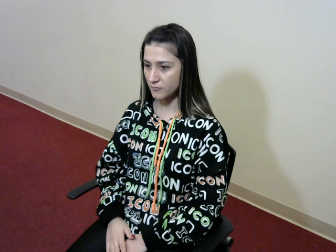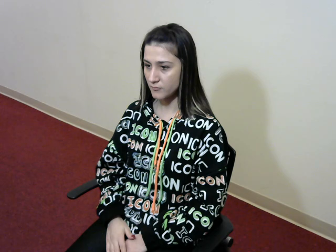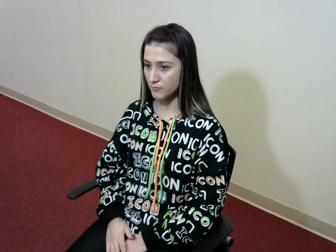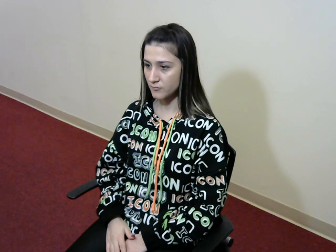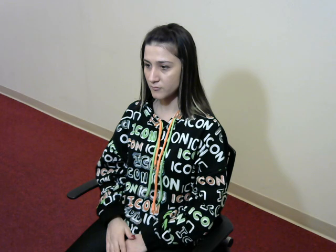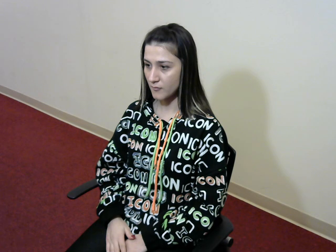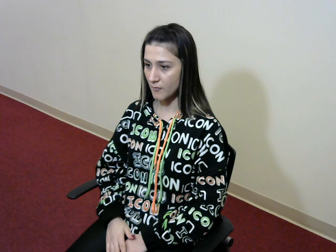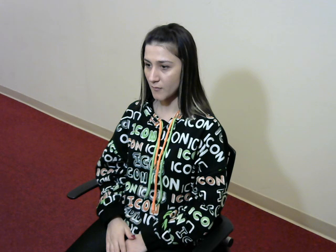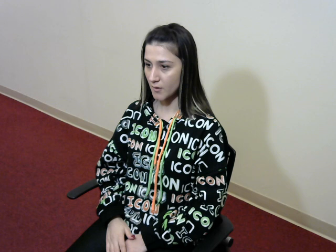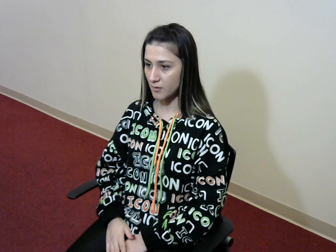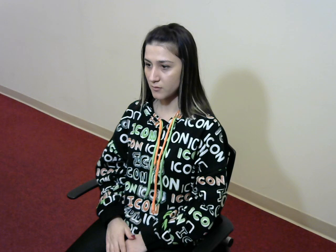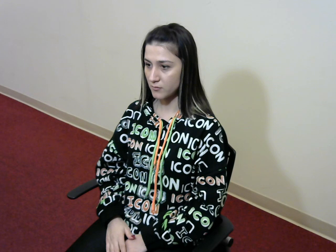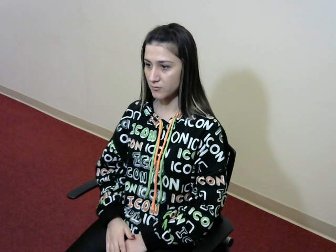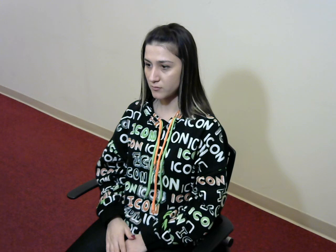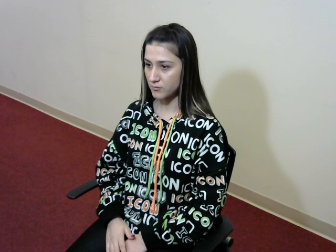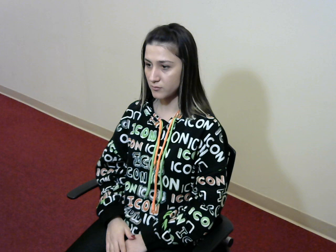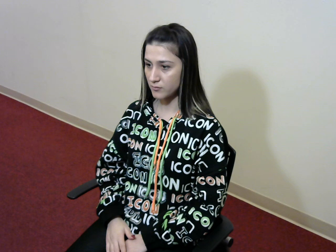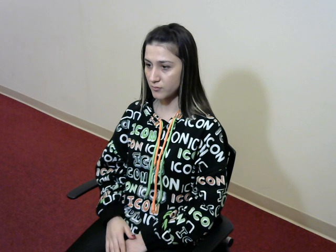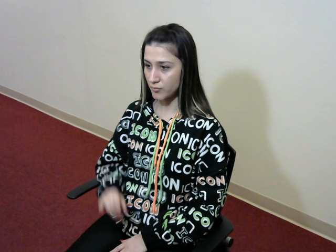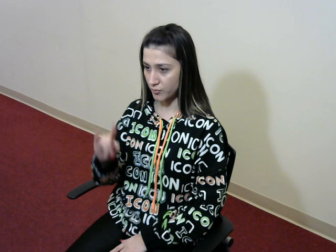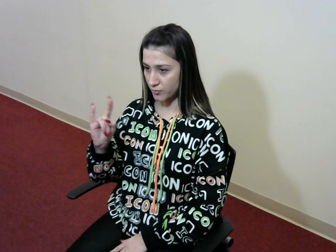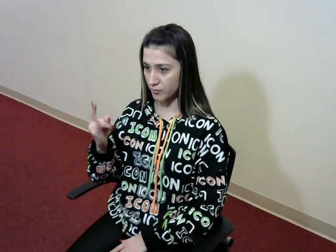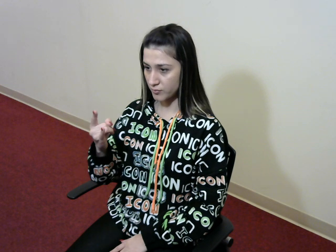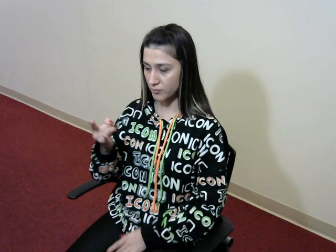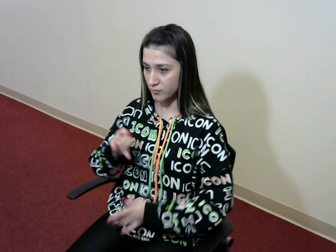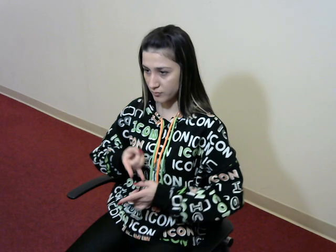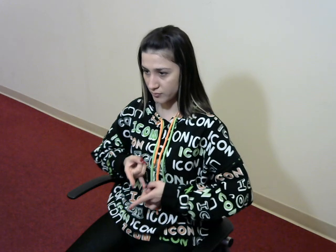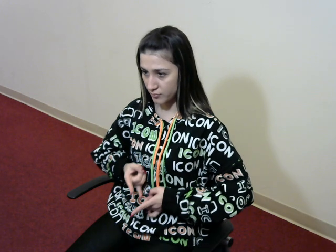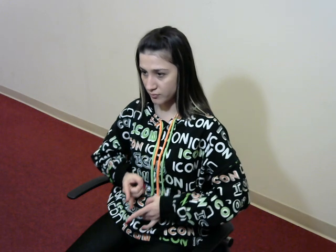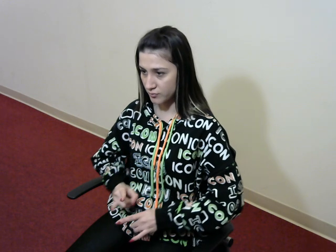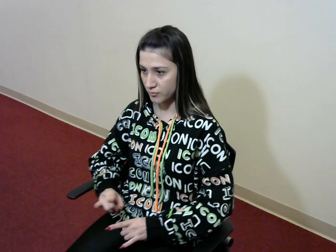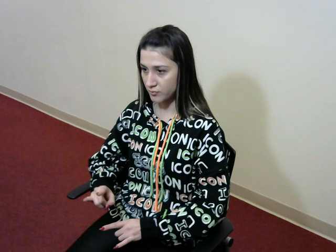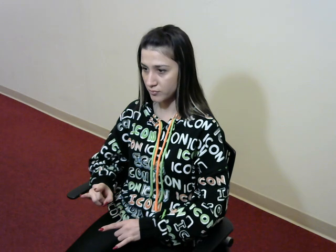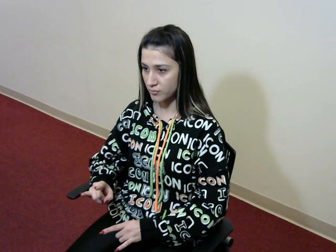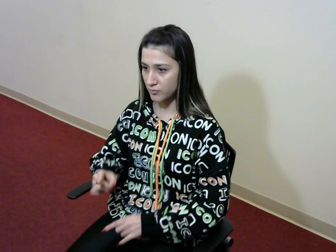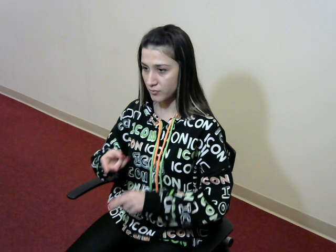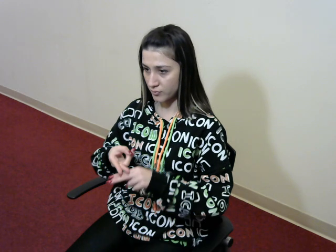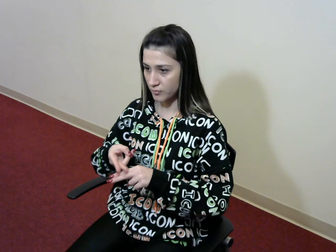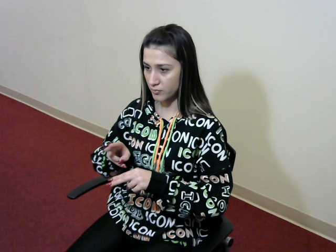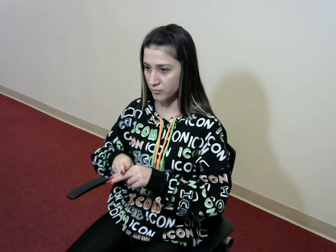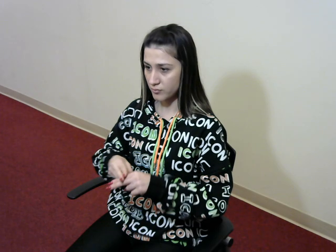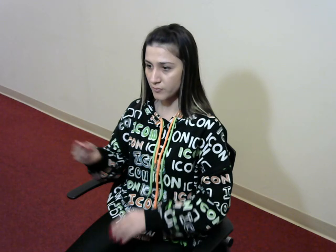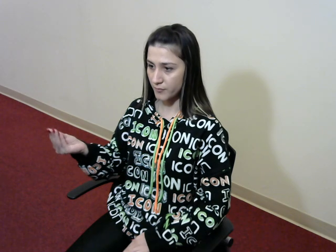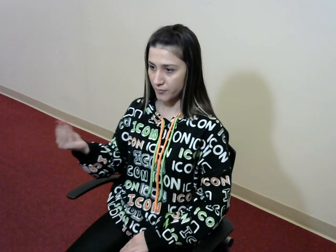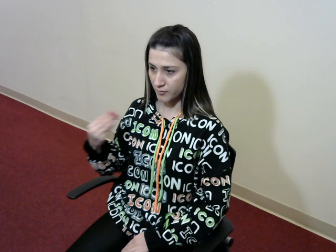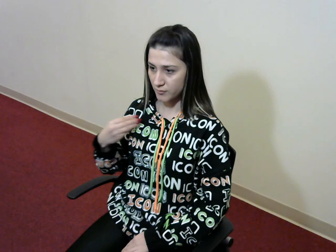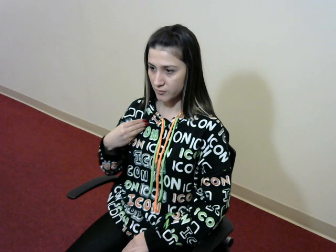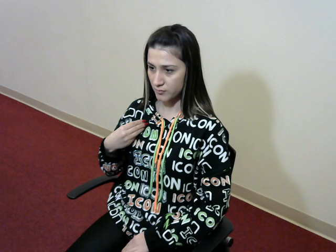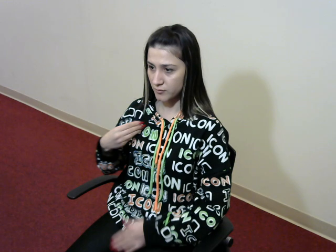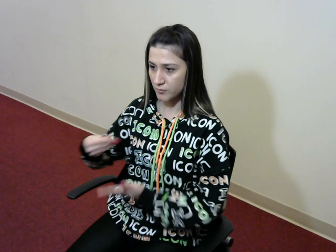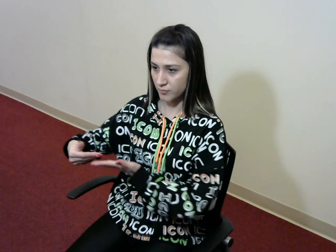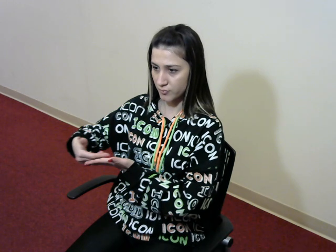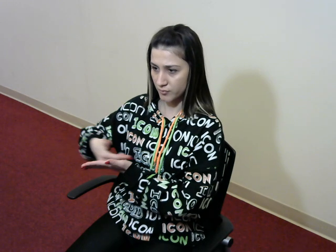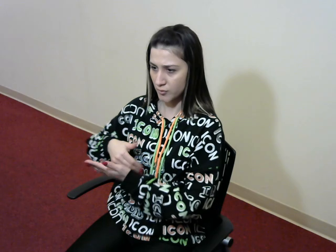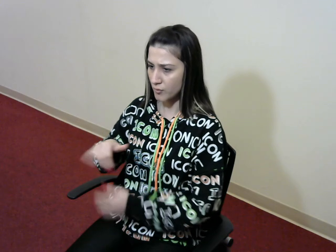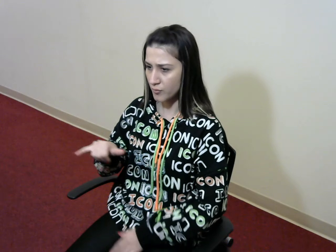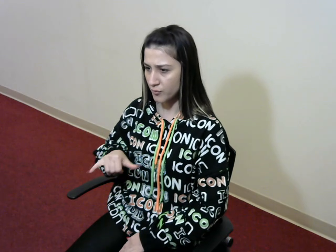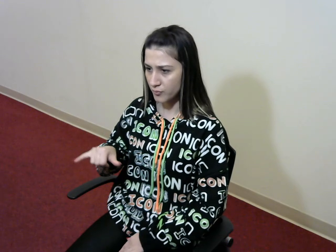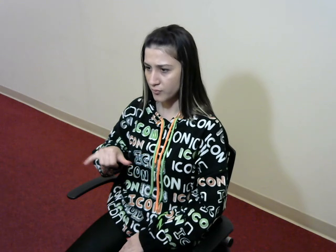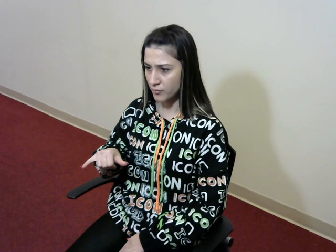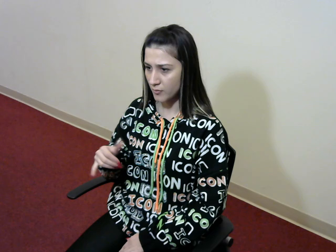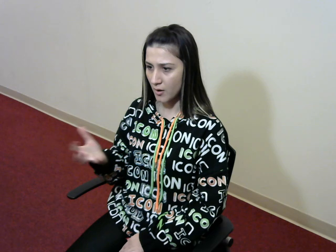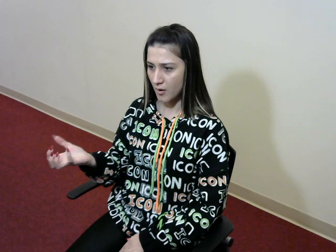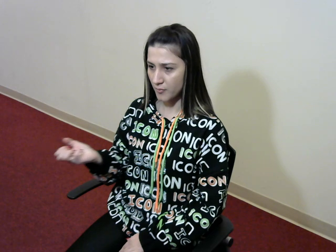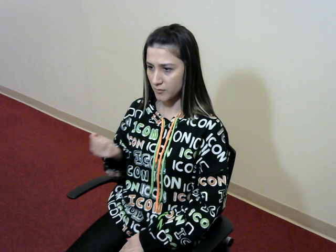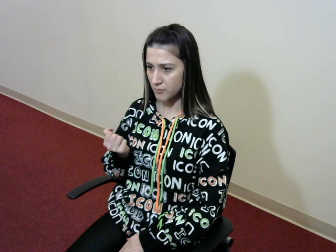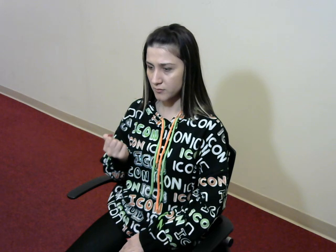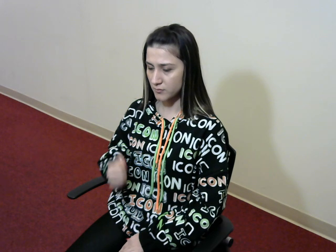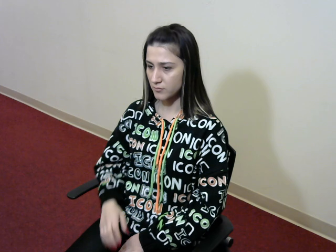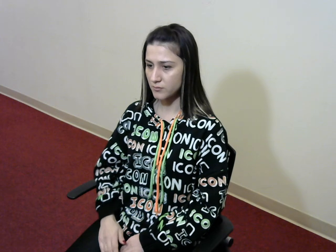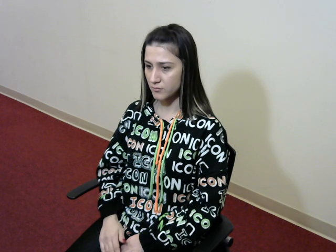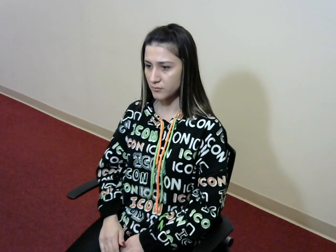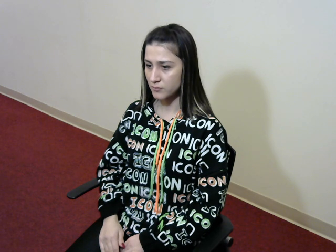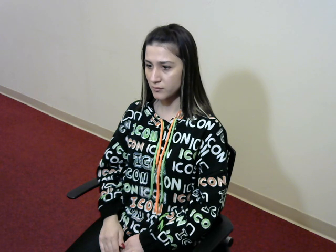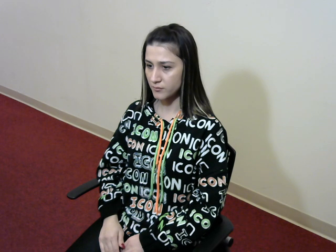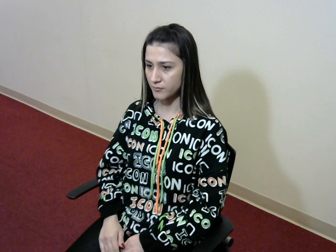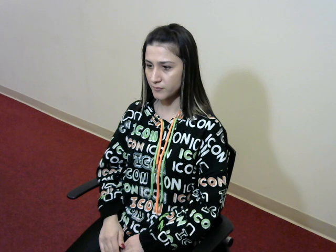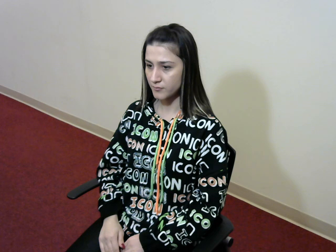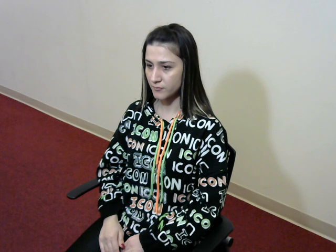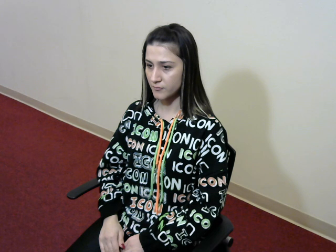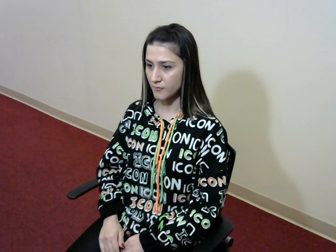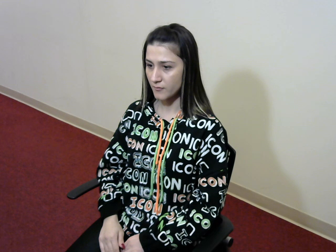Uşağın doğulmasına görə verilən ödəniş hardan alınır?